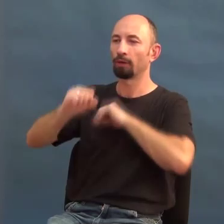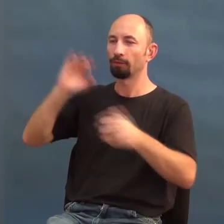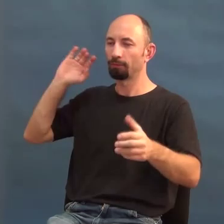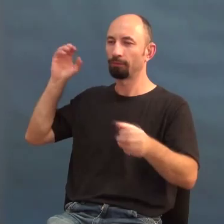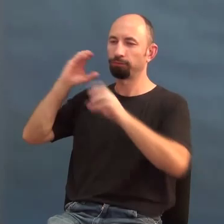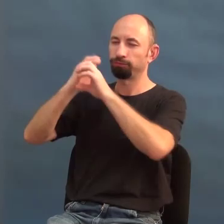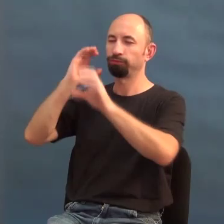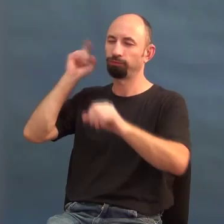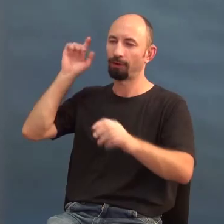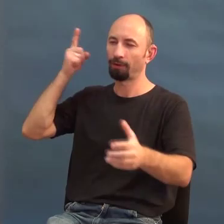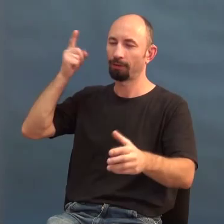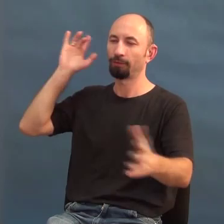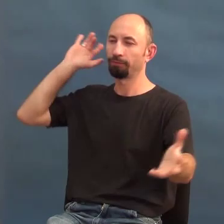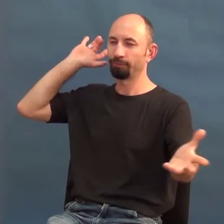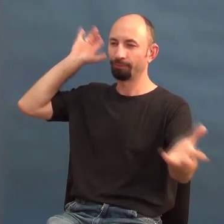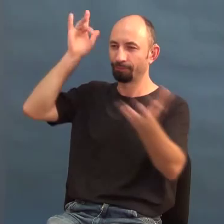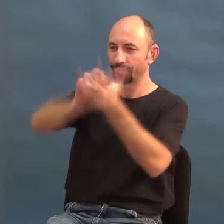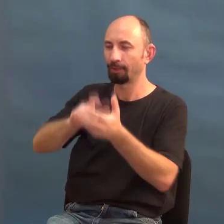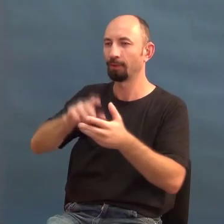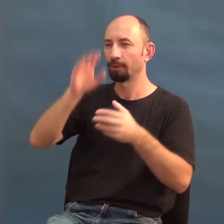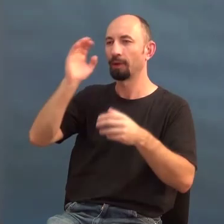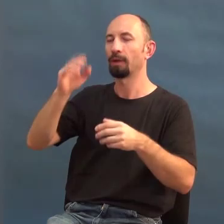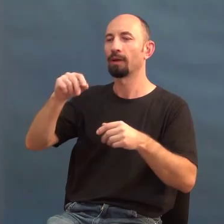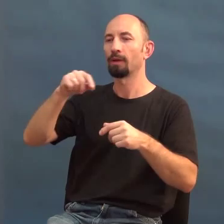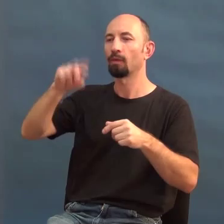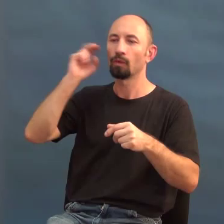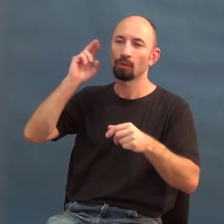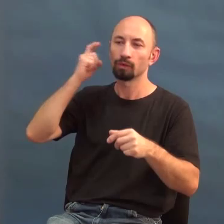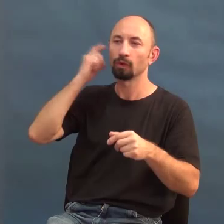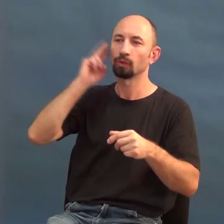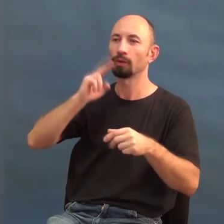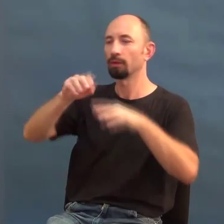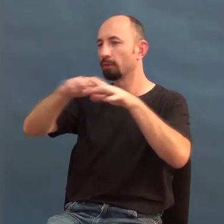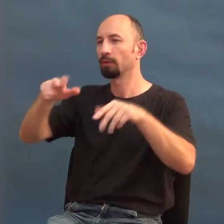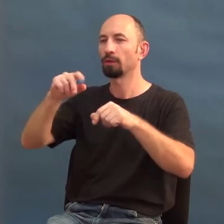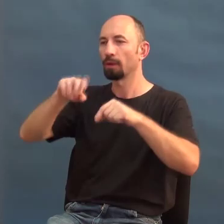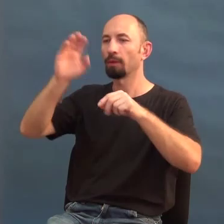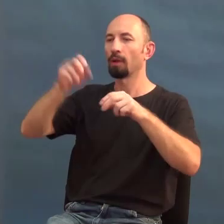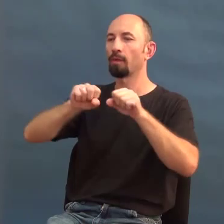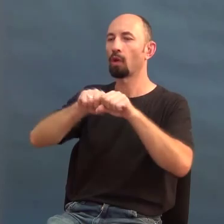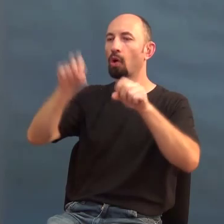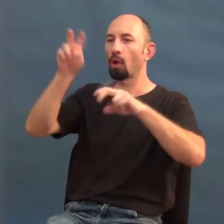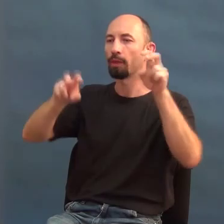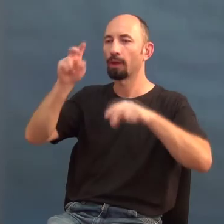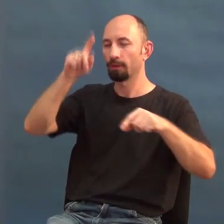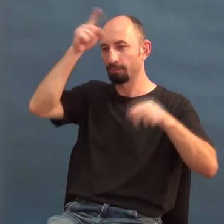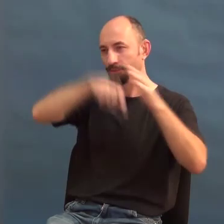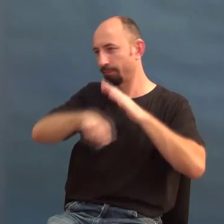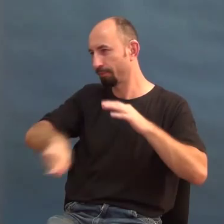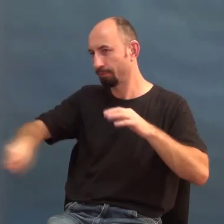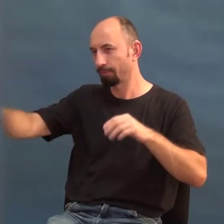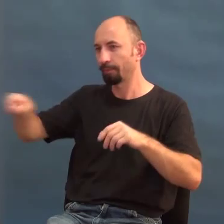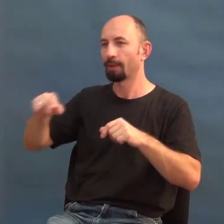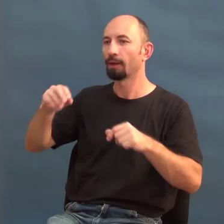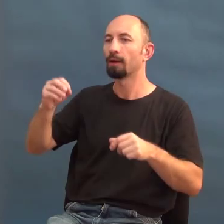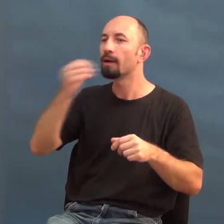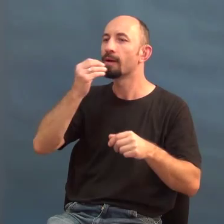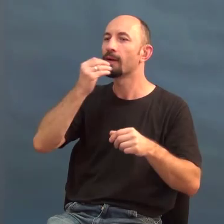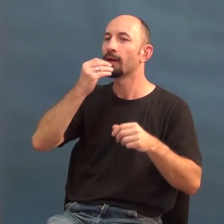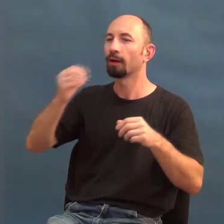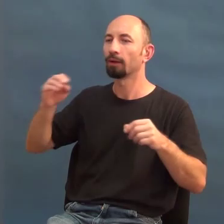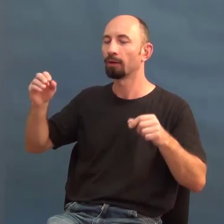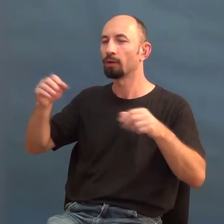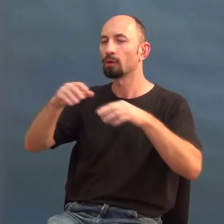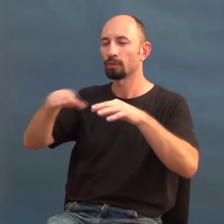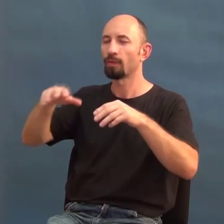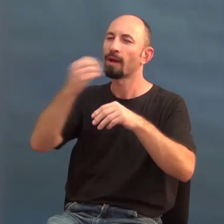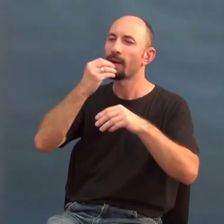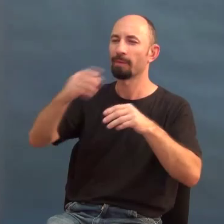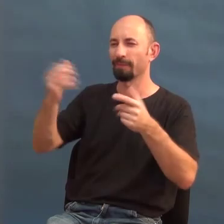Autobus jedzie długo, dociera na miejsce, potem osoby słyszące i głuche idą do hotelu coś zjeść w restauracji.